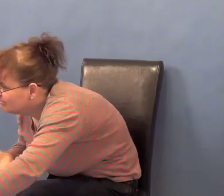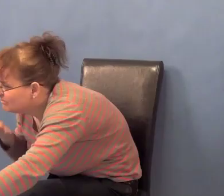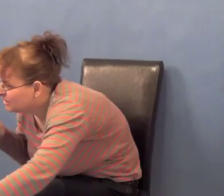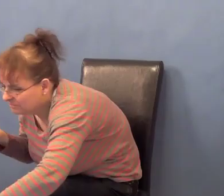Nie ma.